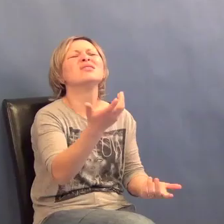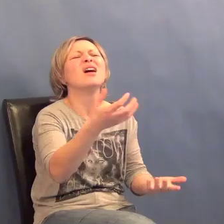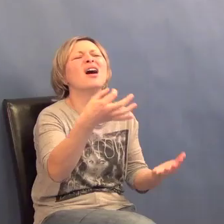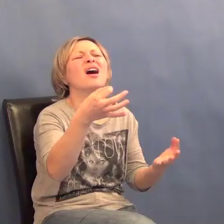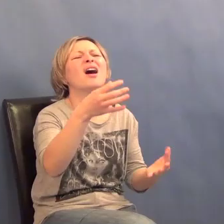Teraz.